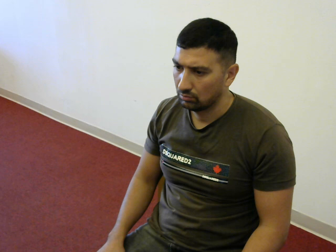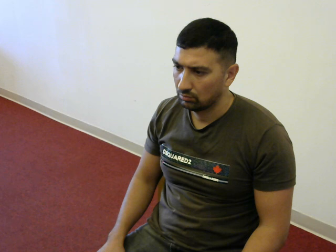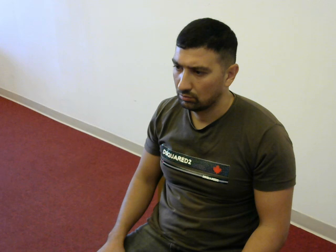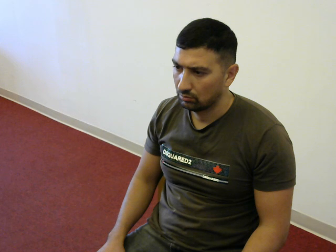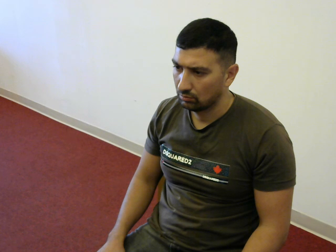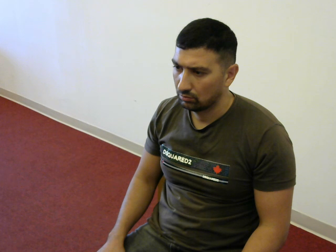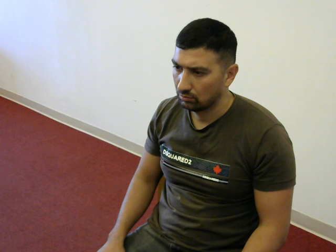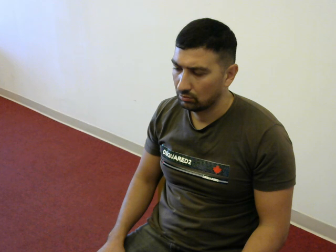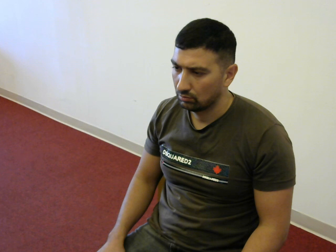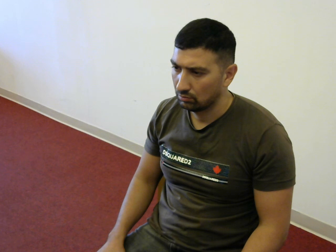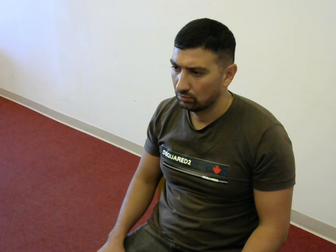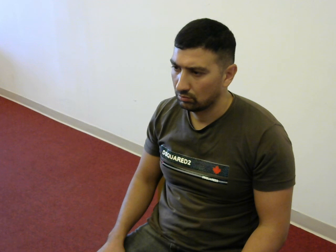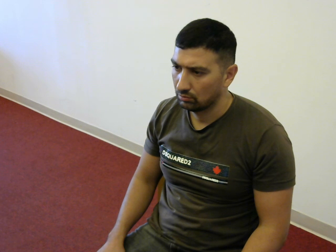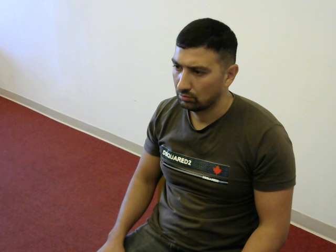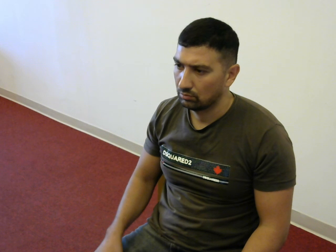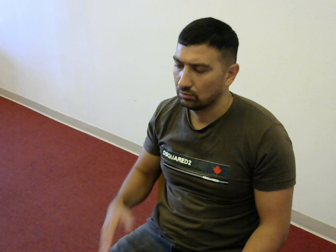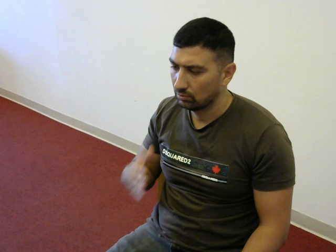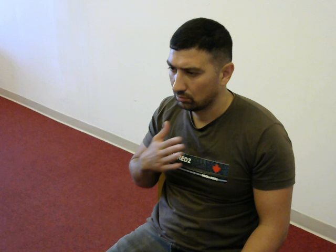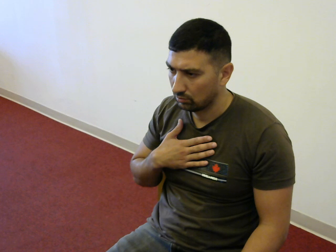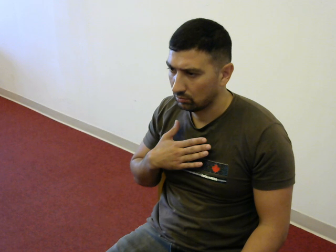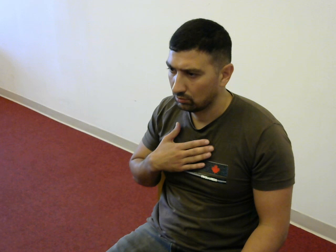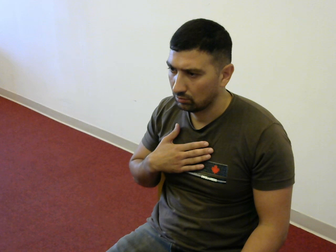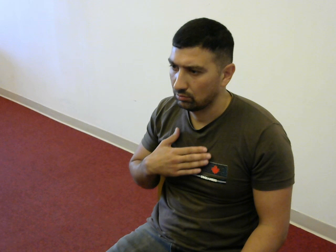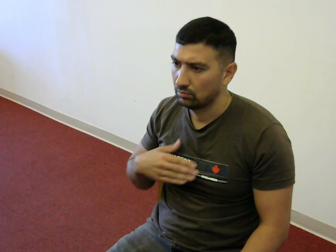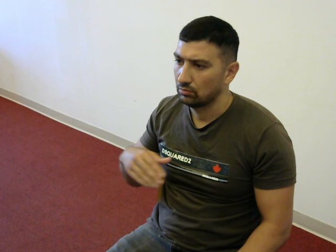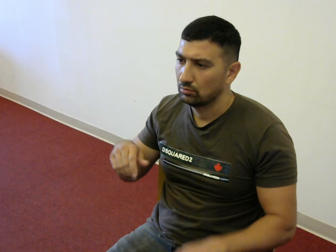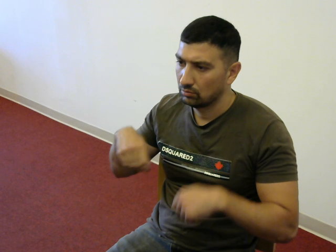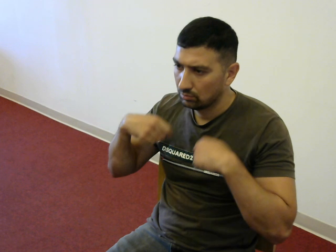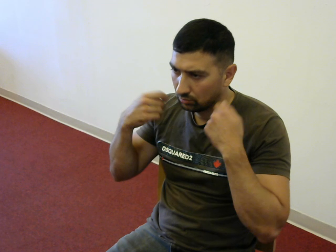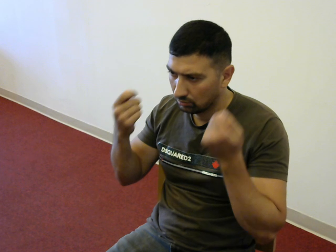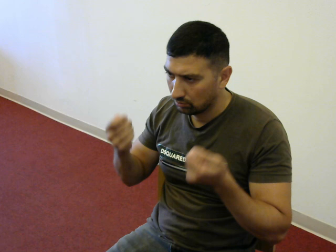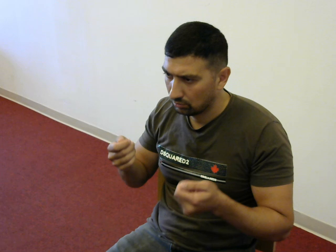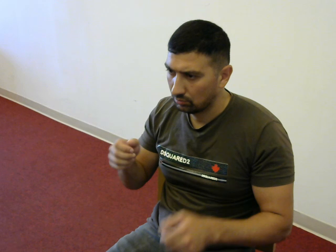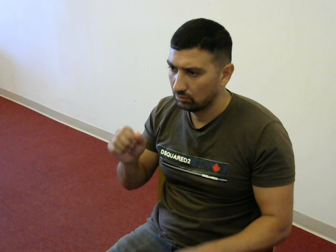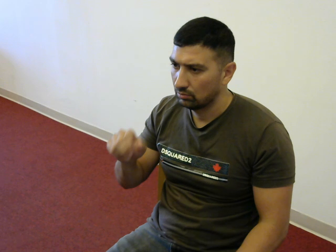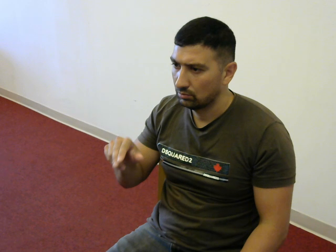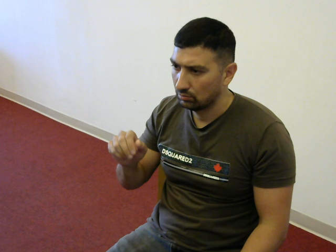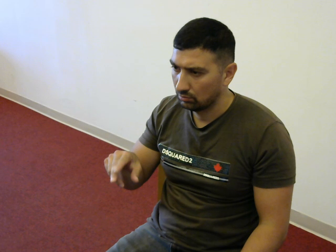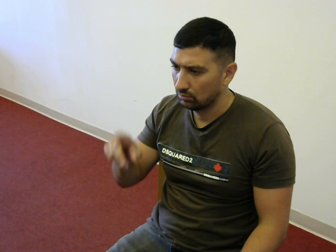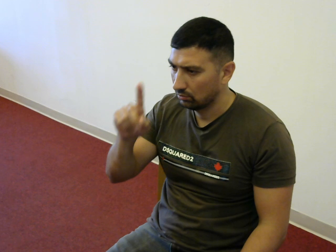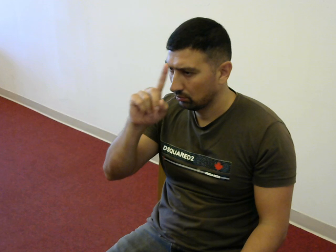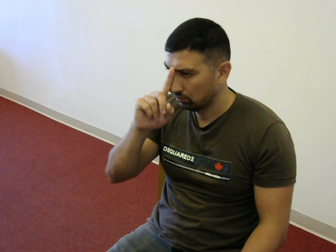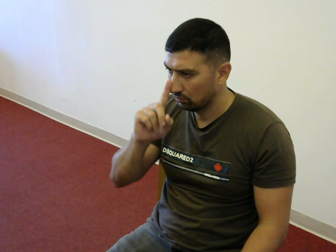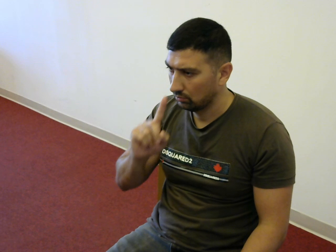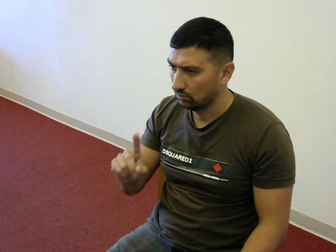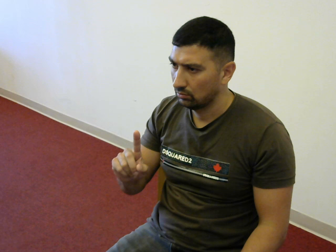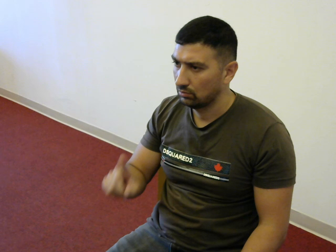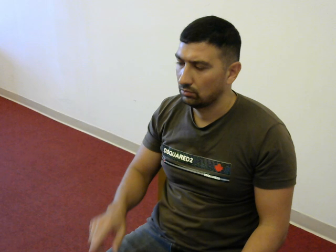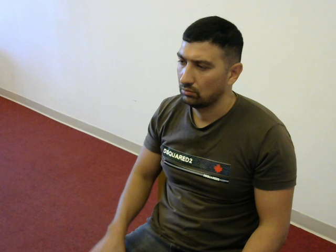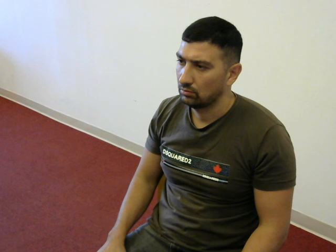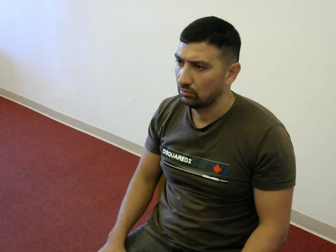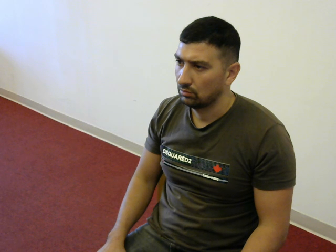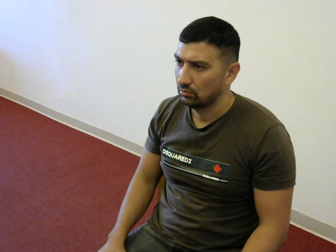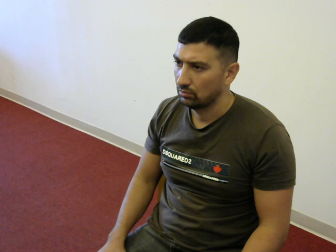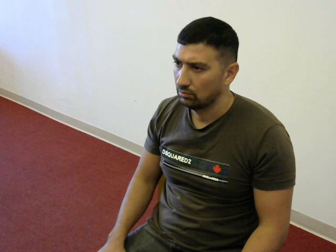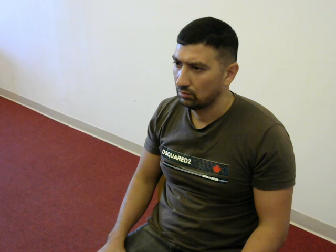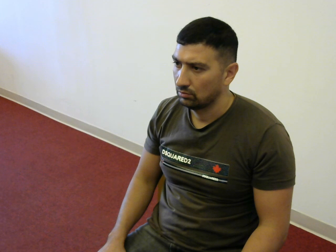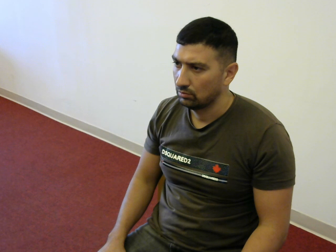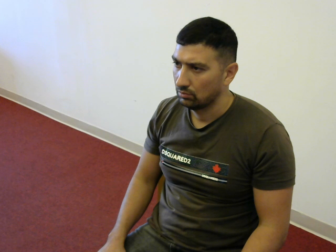Mənim ad günüm aprel ayındadır